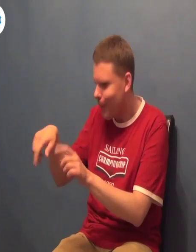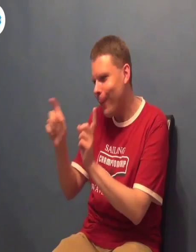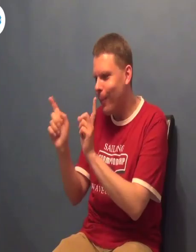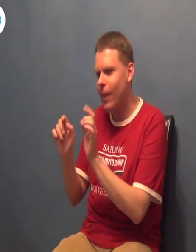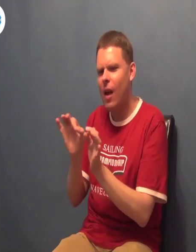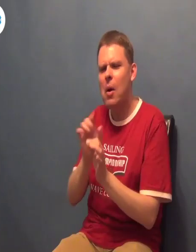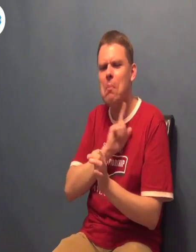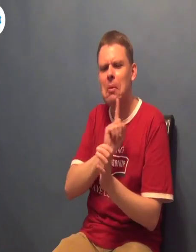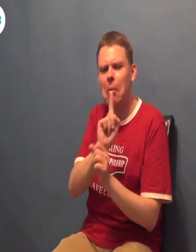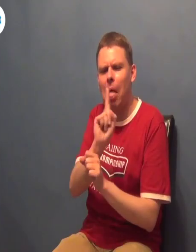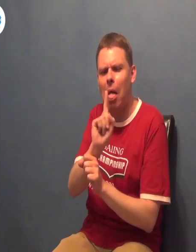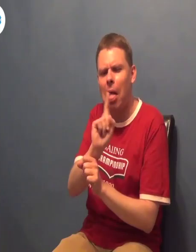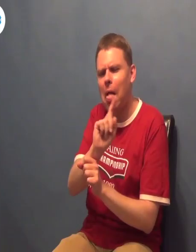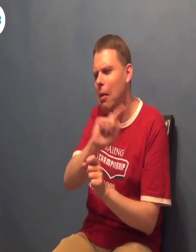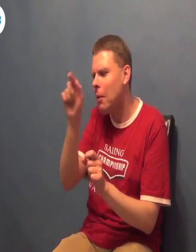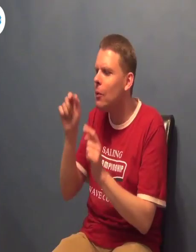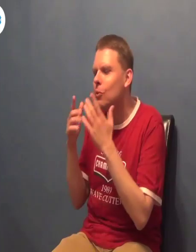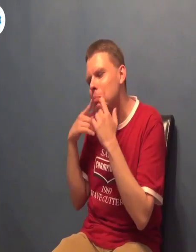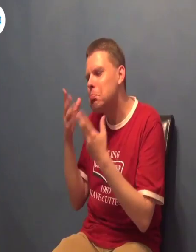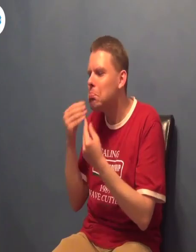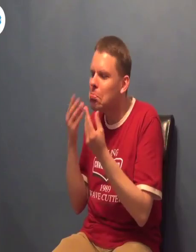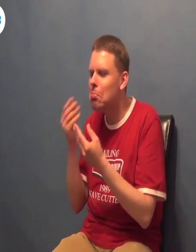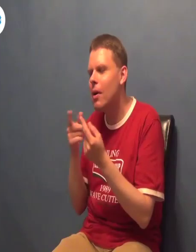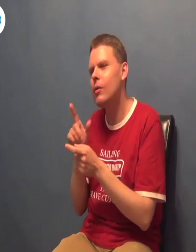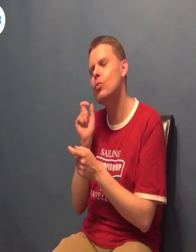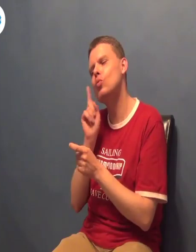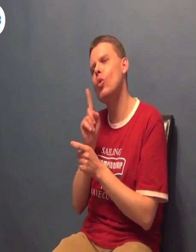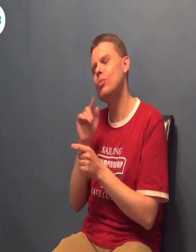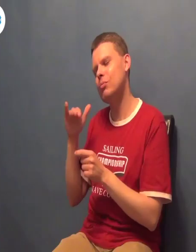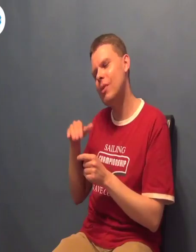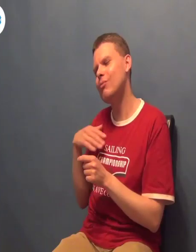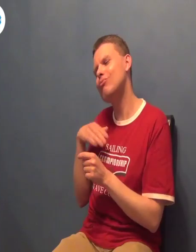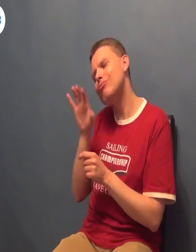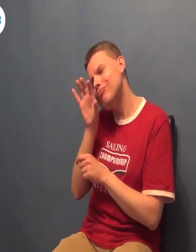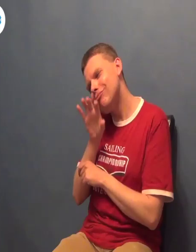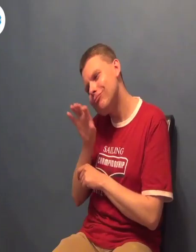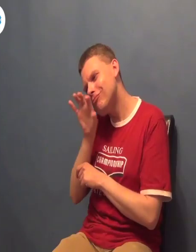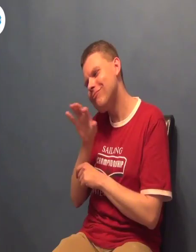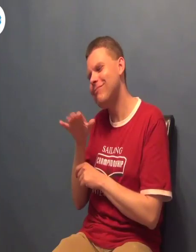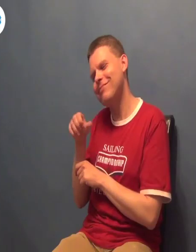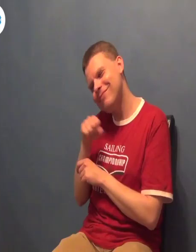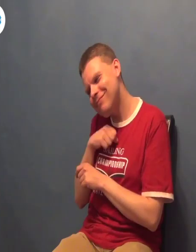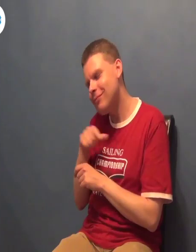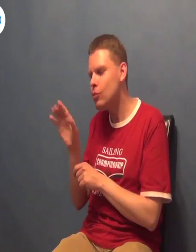Pies merda ogonem, pilnuje żabki i bawi się z nią, mały chłopiec siedzi i patrzy się na nich zadowolony, głaszcze psa.